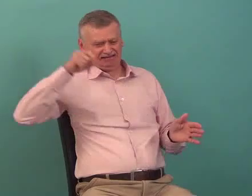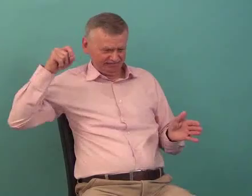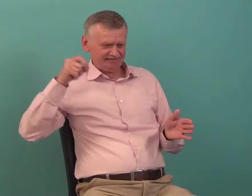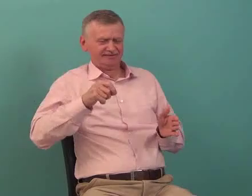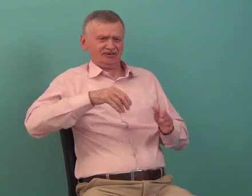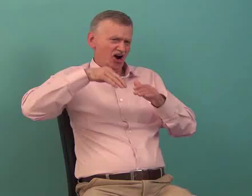Chowa jabłka.